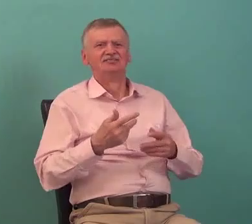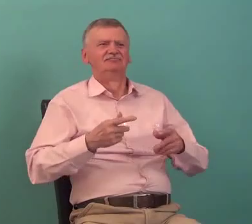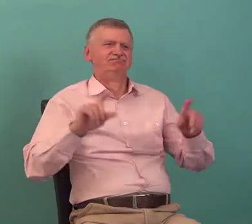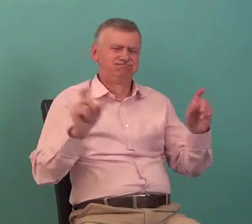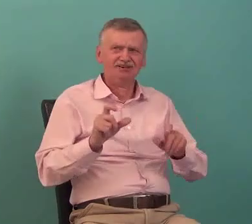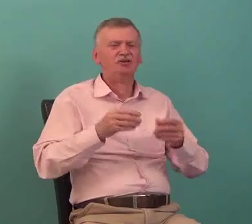Urodziny.